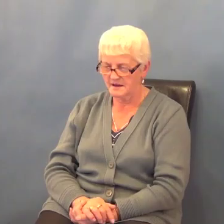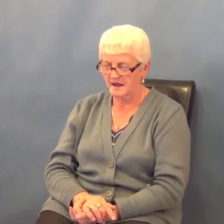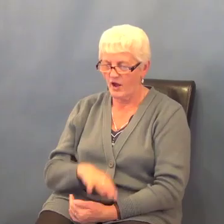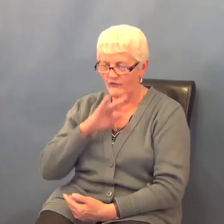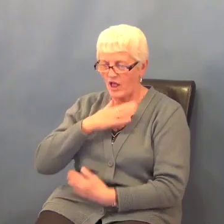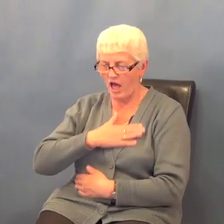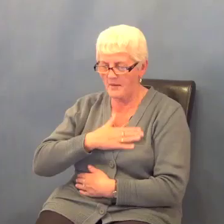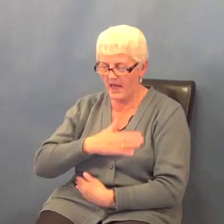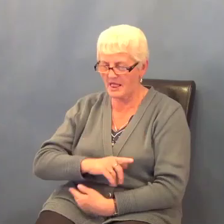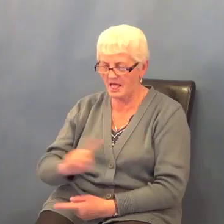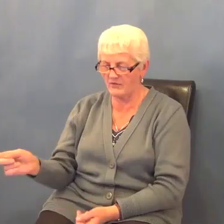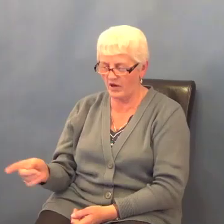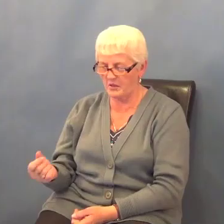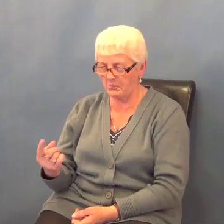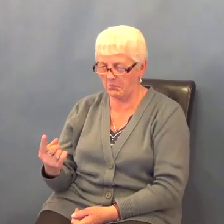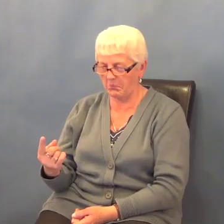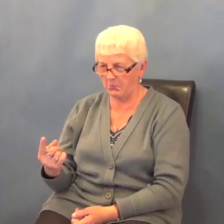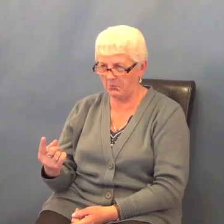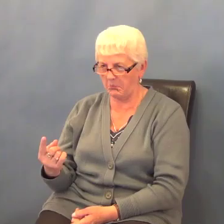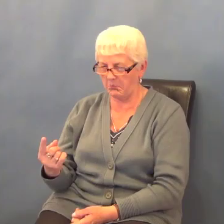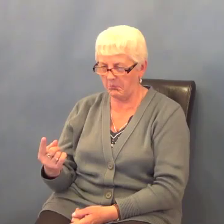Nie wolno się kąpać w wodzie, dziwnie.